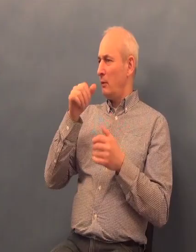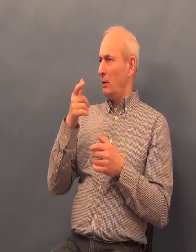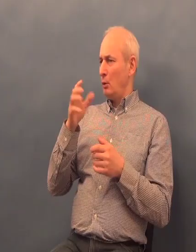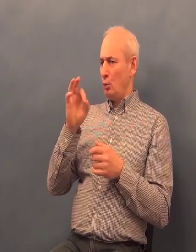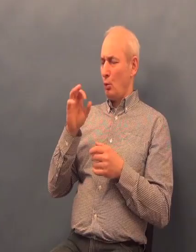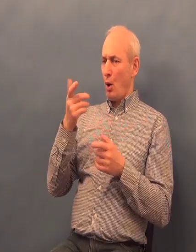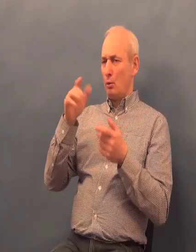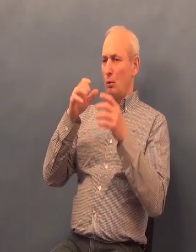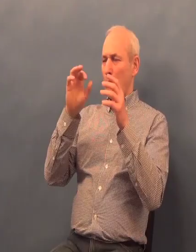Dobra.